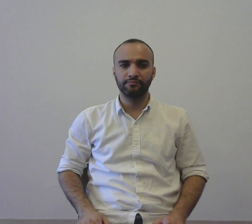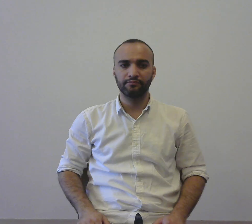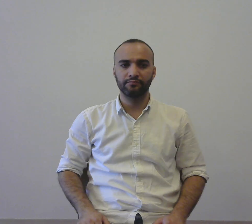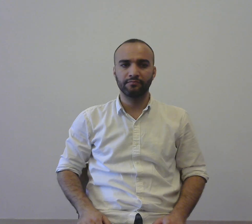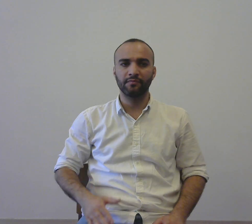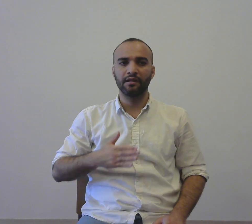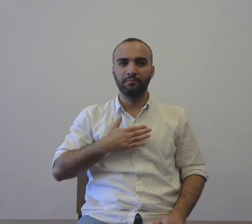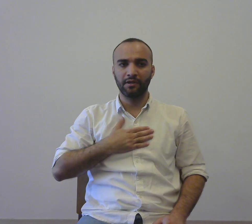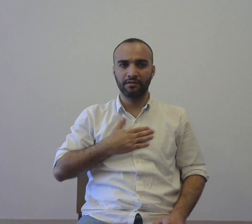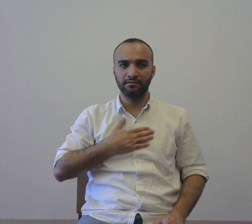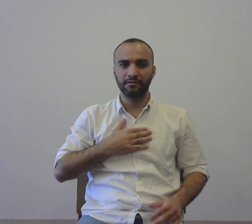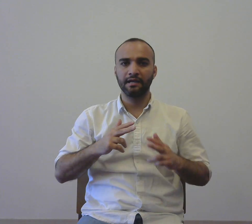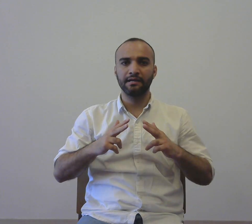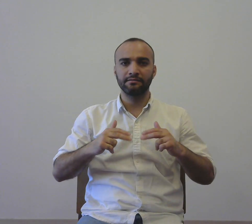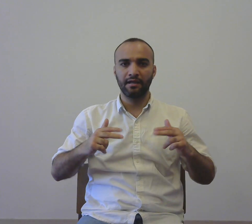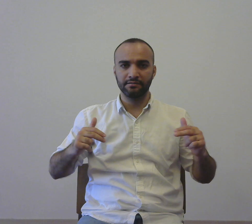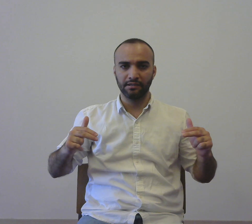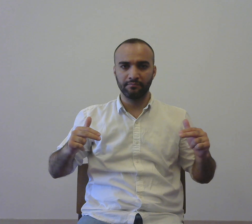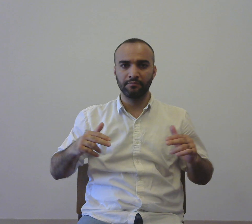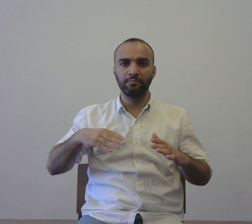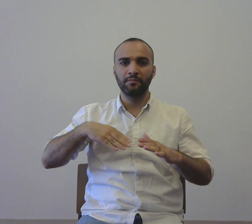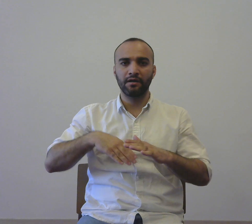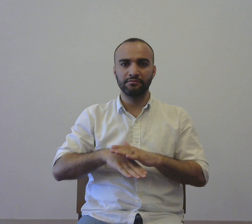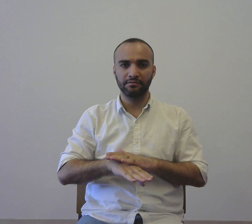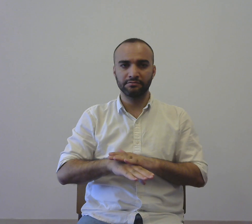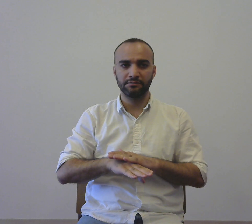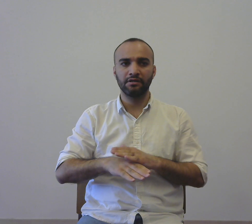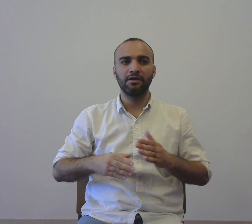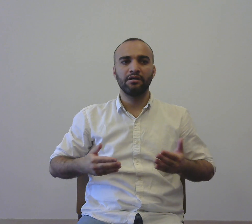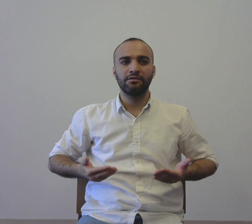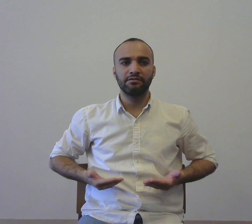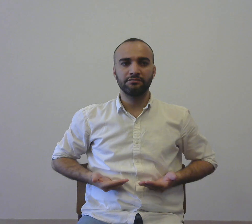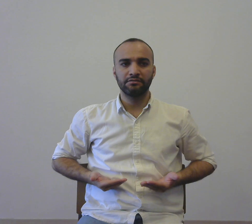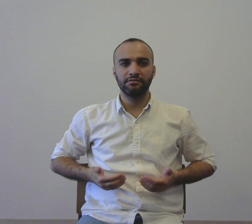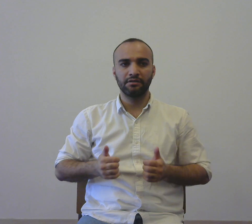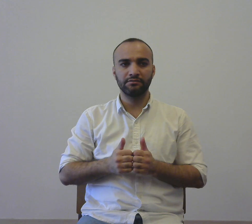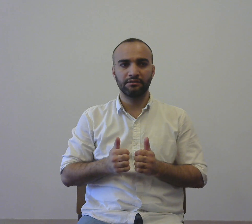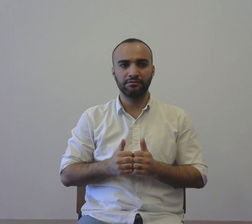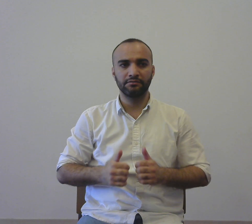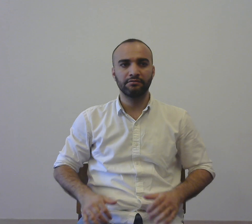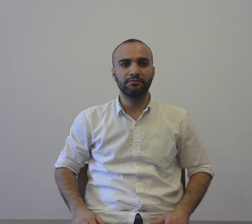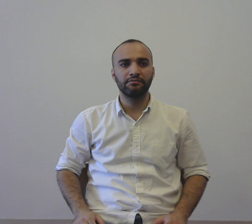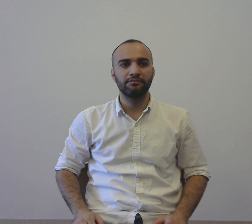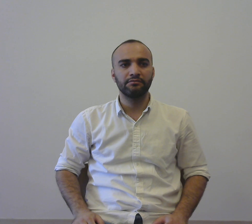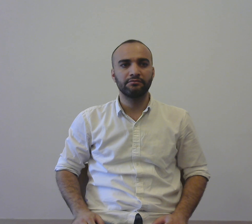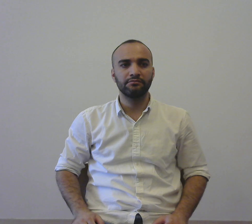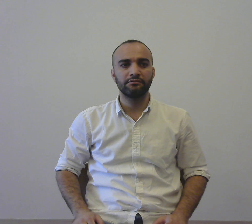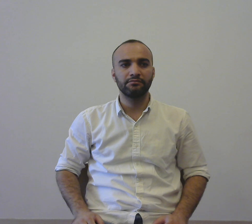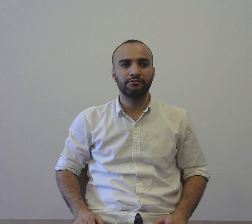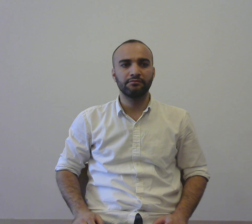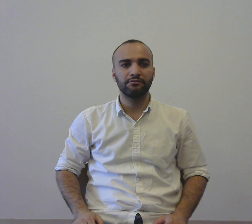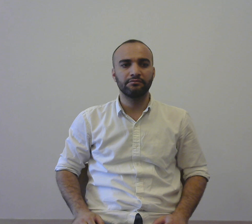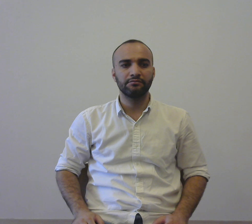Mən Nərimanov metrosunun yanında yaşayıram